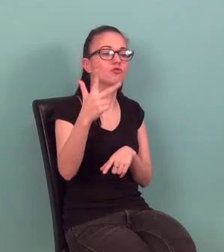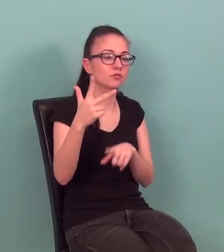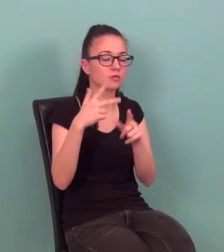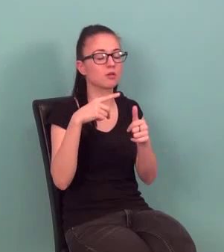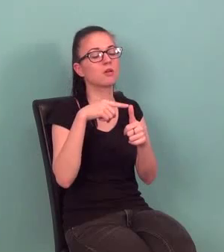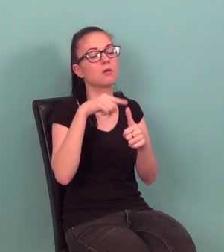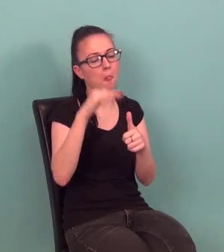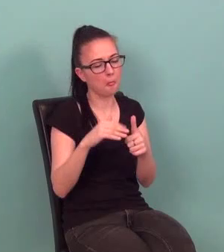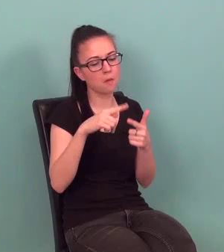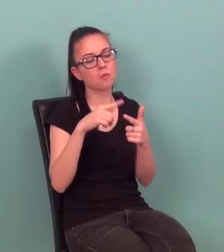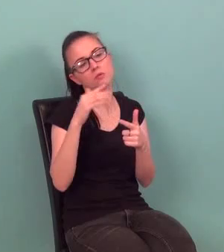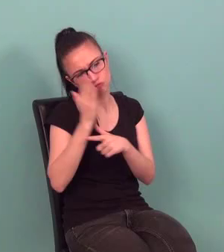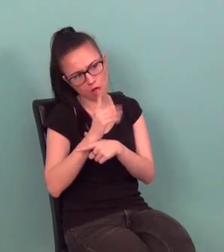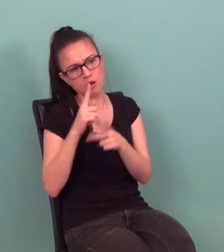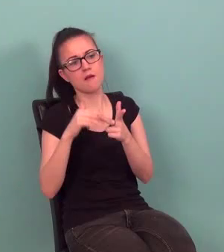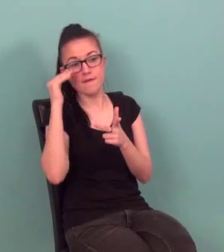Pierwszy jest niski, drugi średni, a trzeci wysoki.